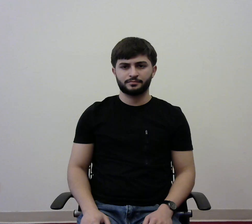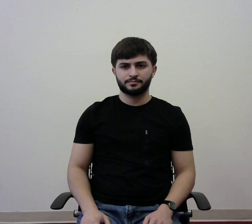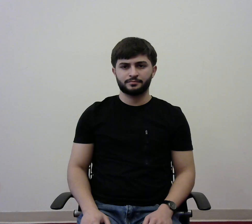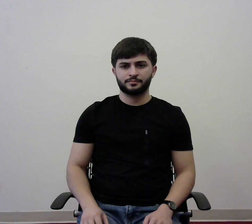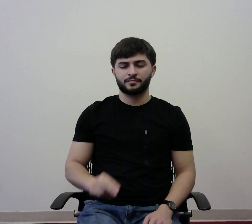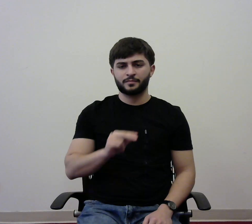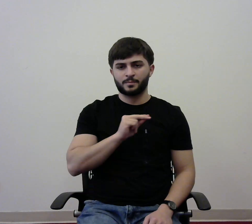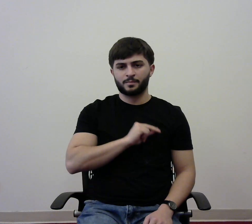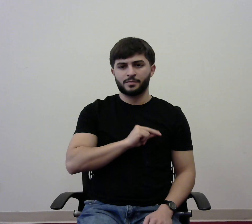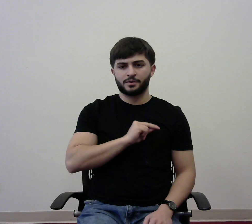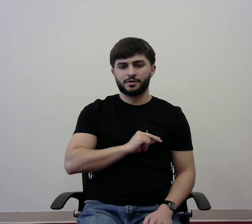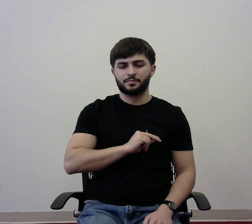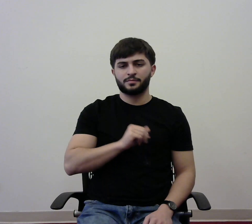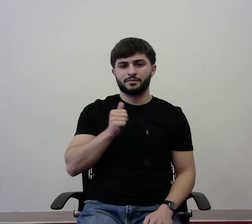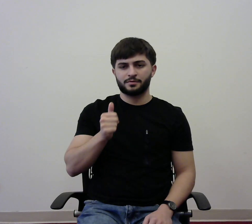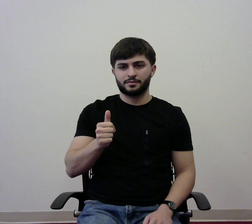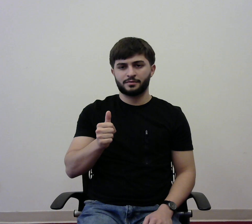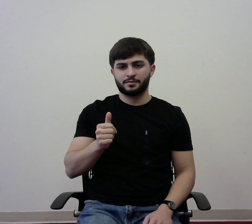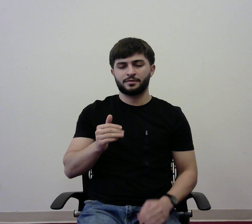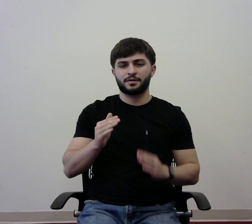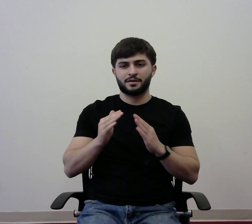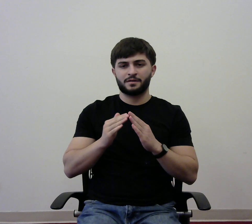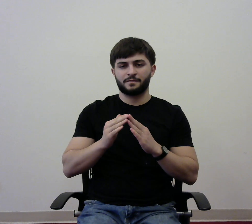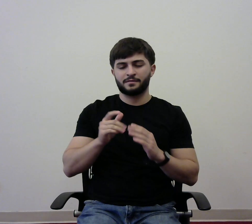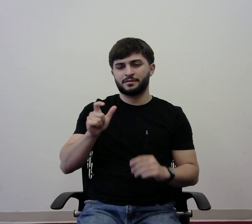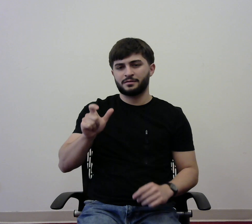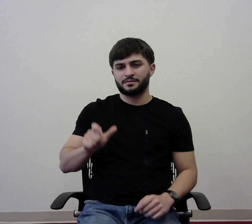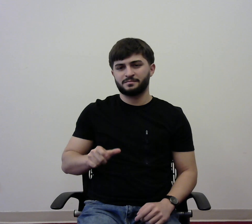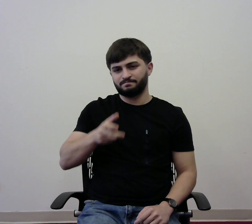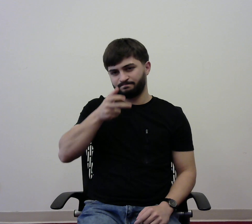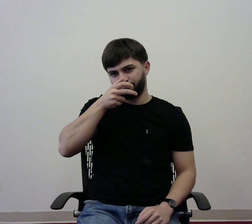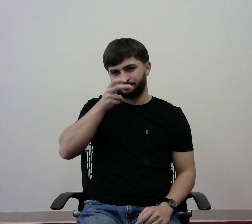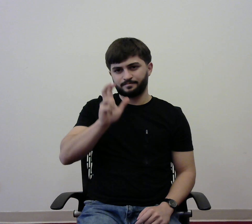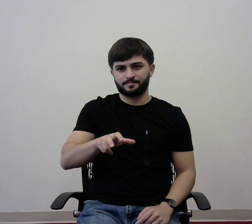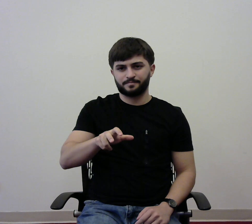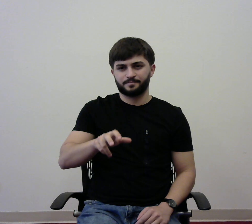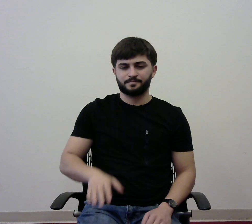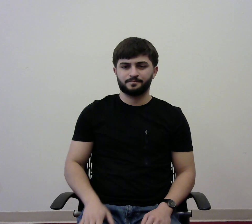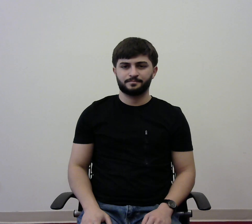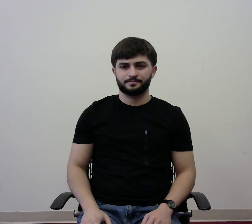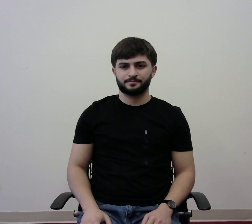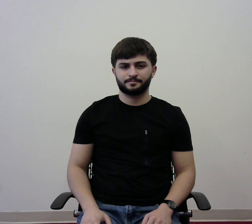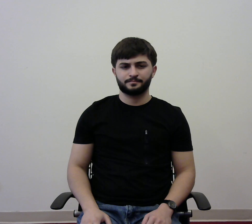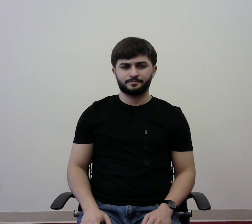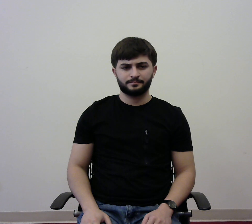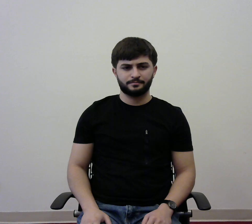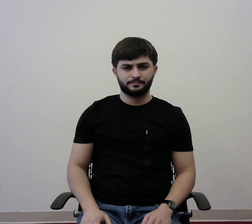İşləmək yaxşıdır, evdə adam darıxır